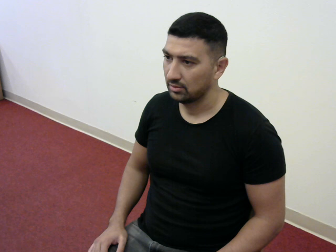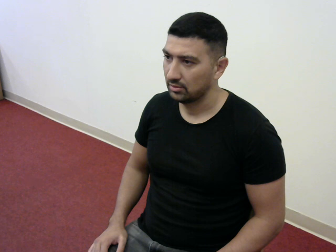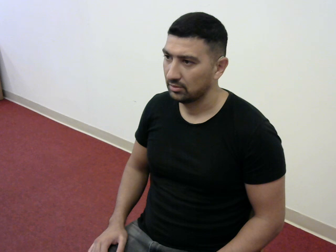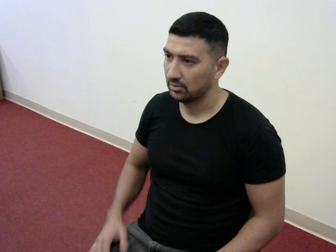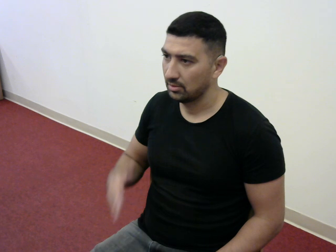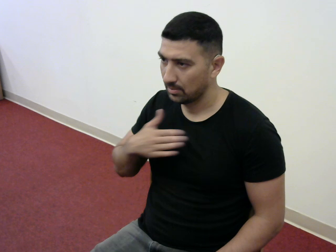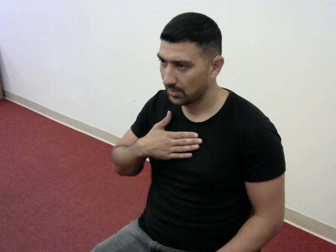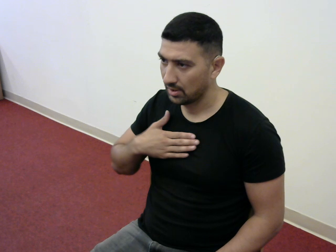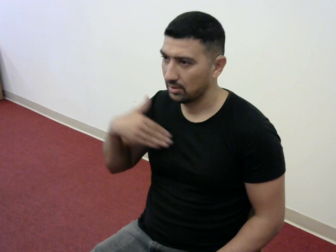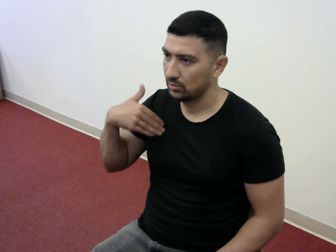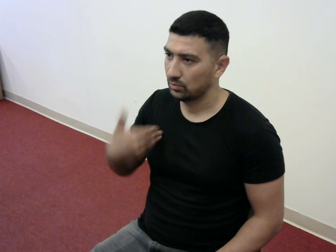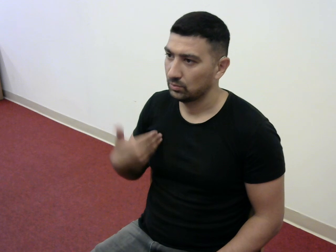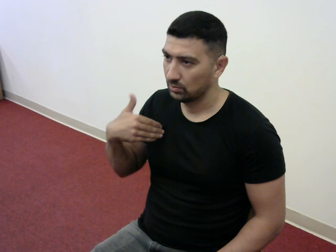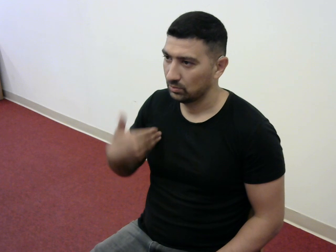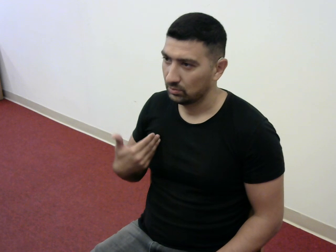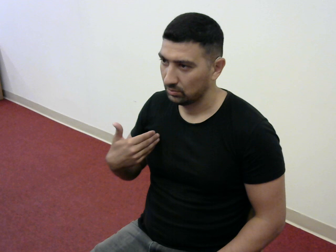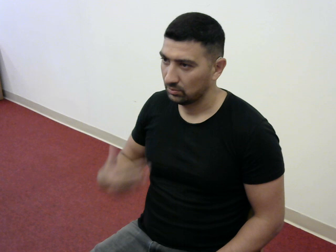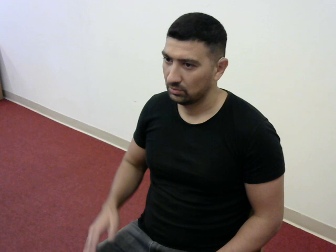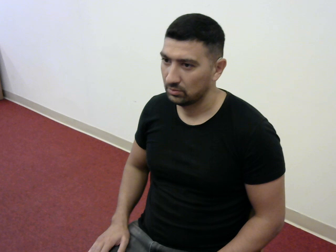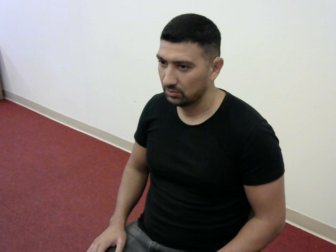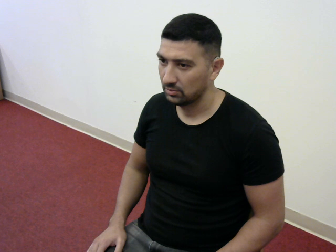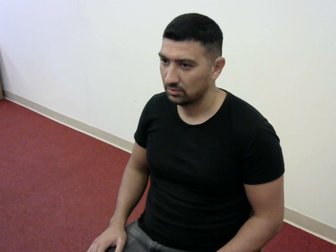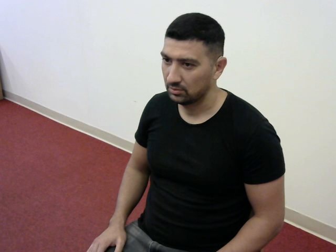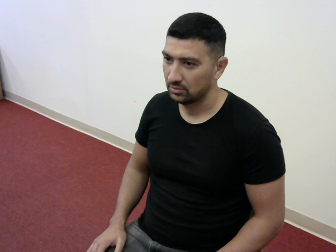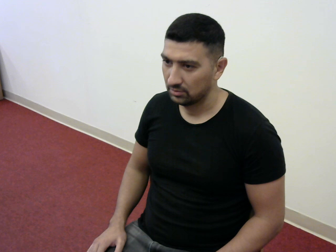Mən subayam